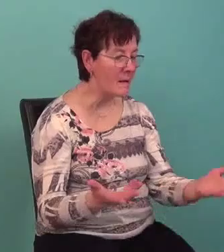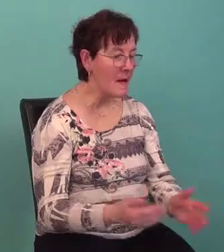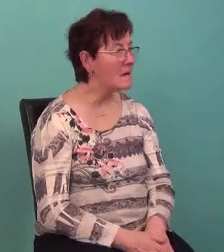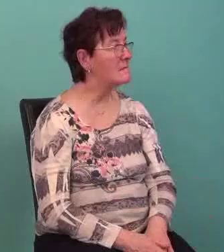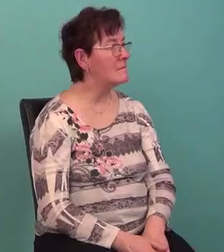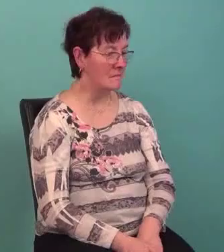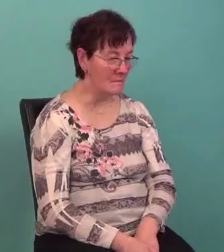Siedemnastego?